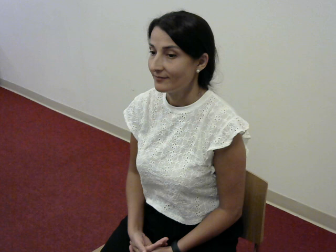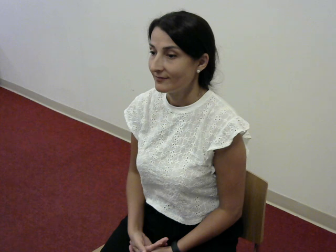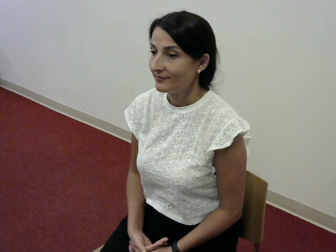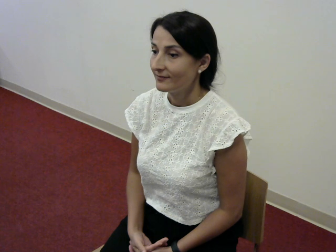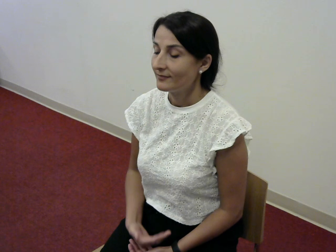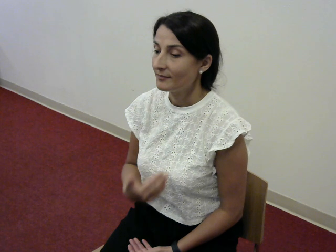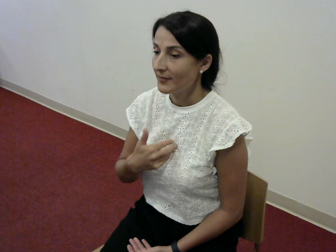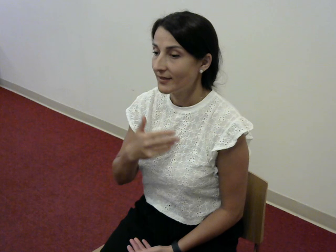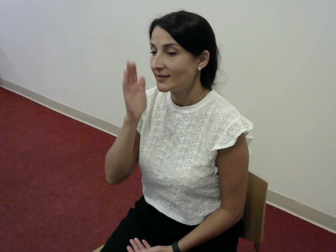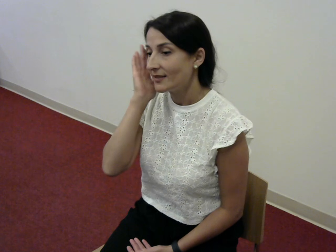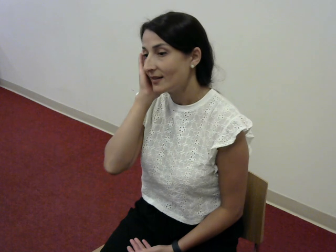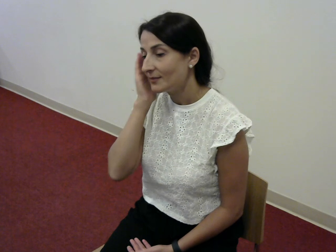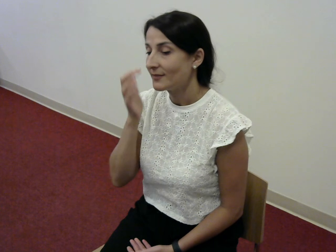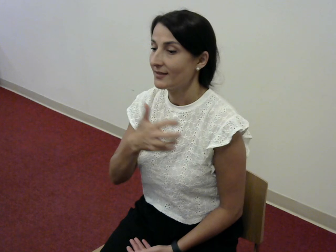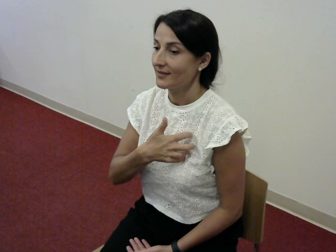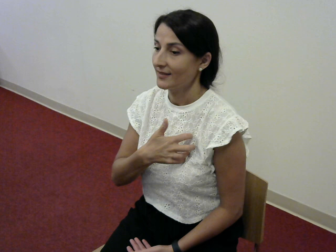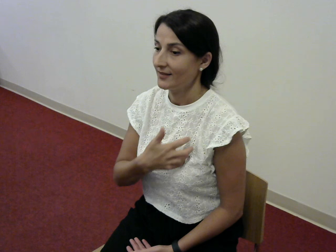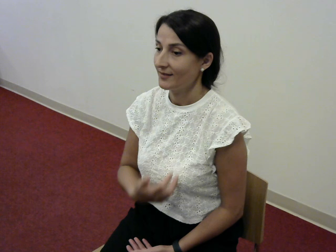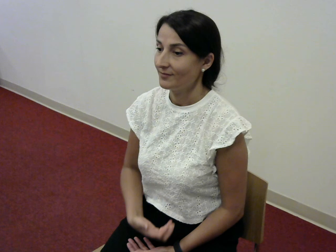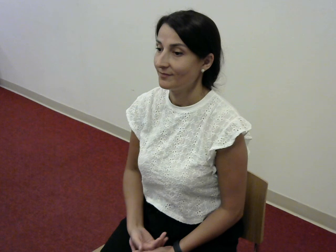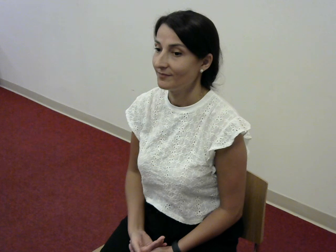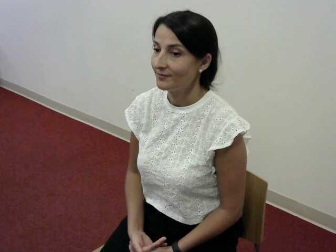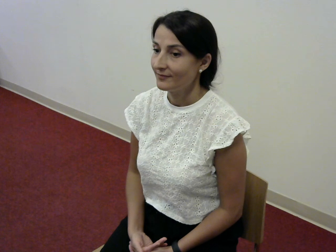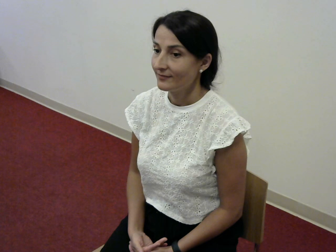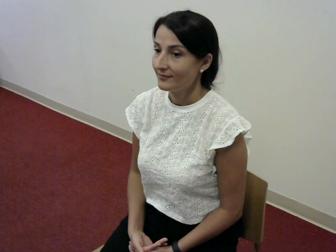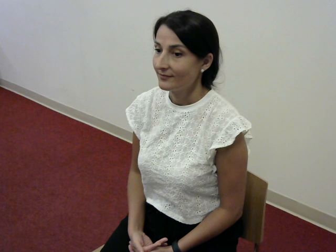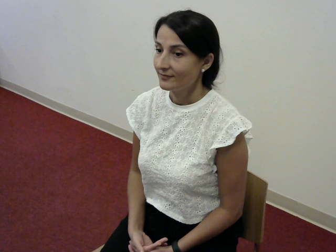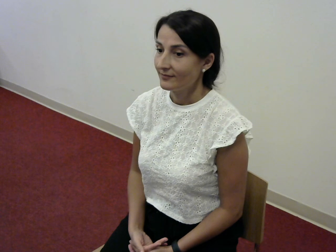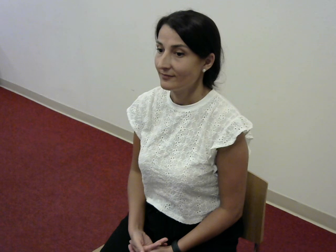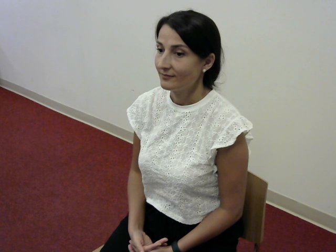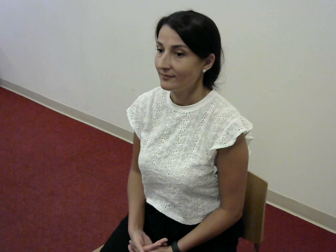Mən yatmaq istəyirəm